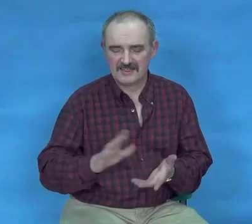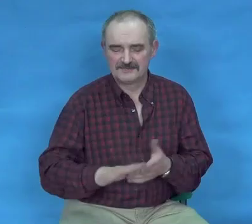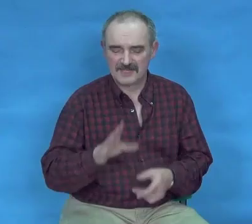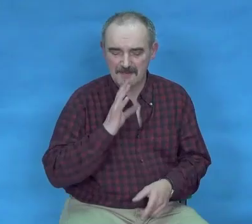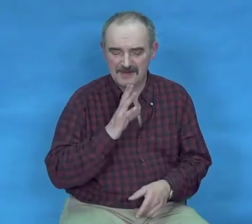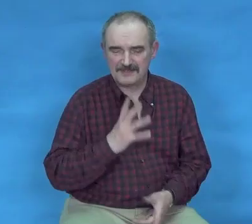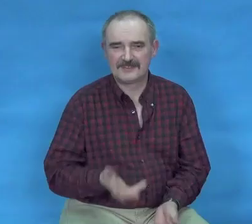Chyba bez...